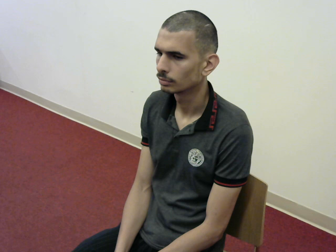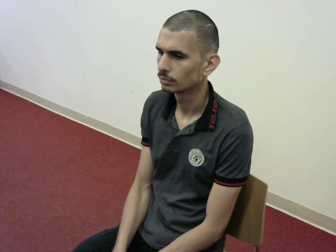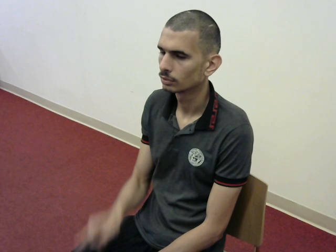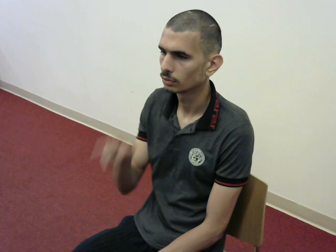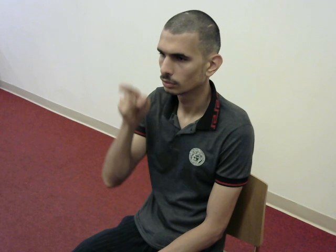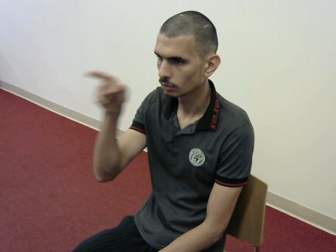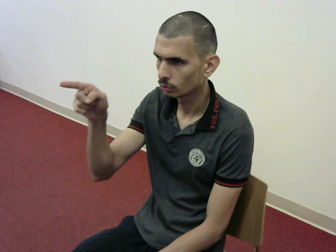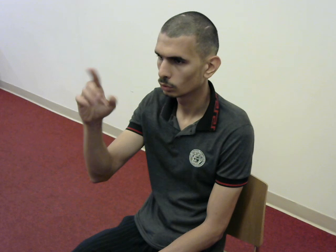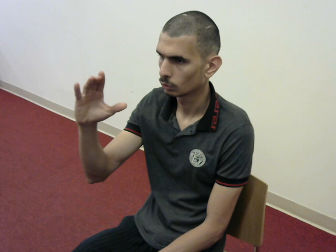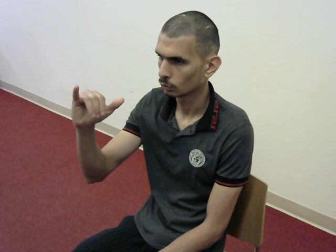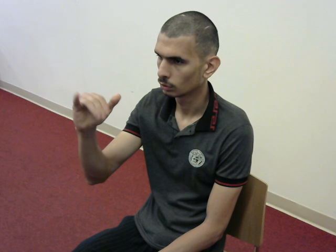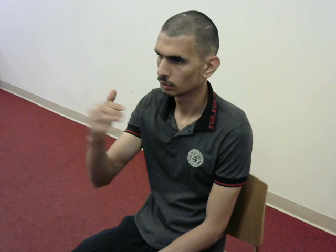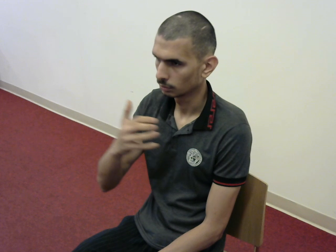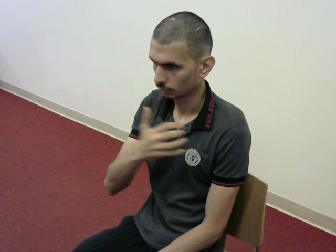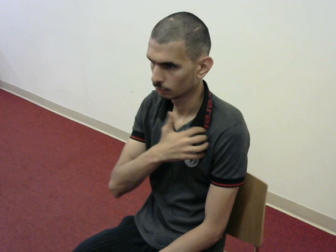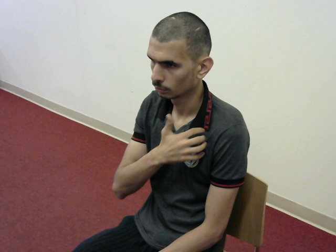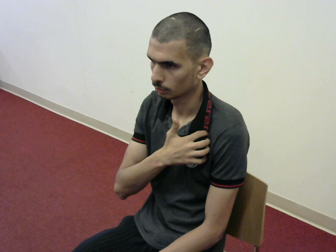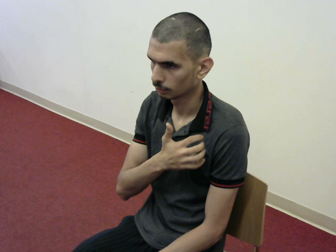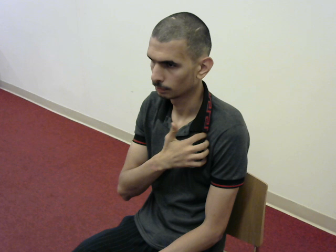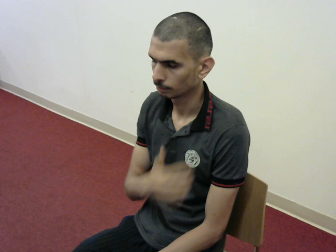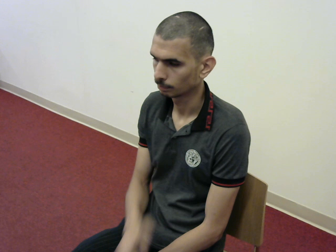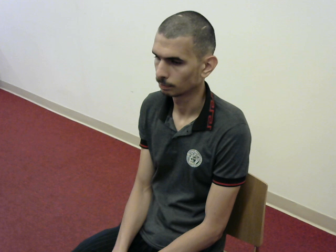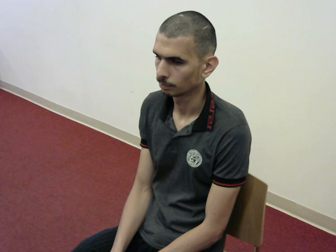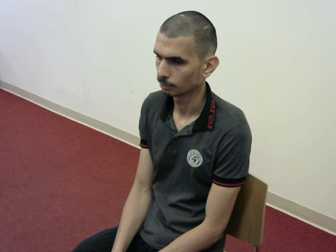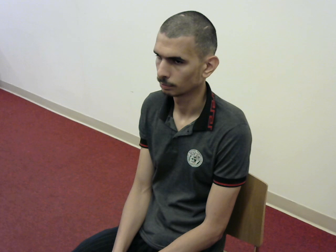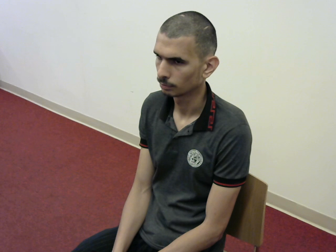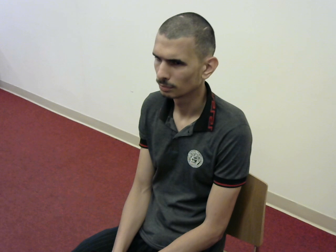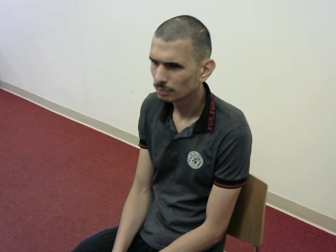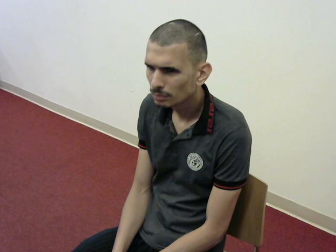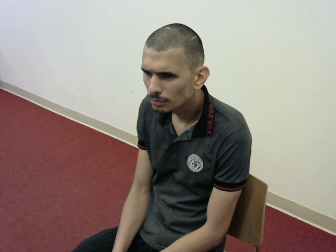Siz su istəyirsiniz?